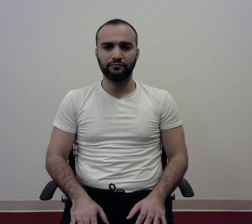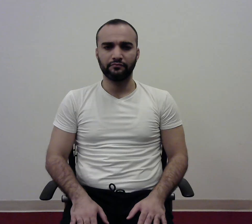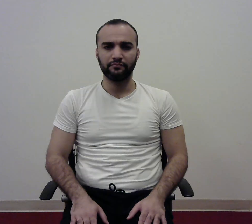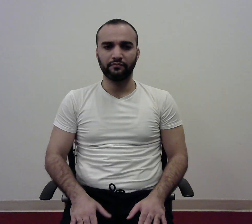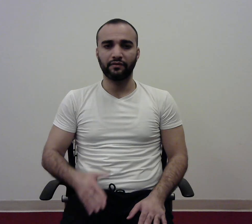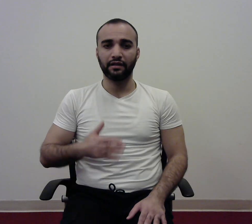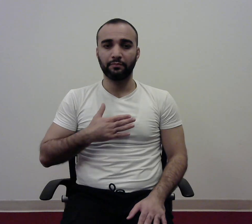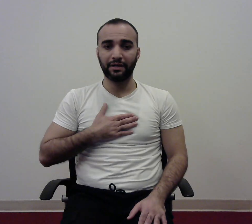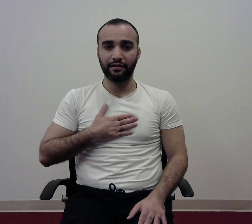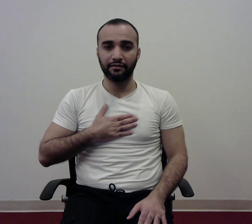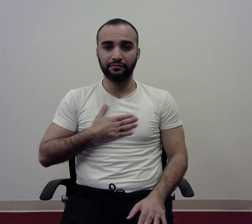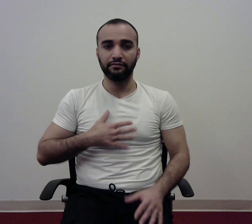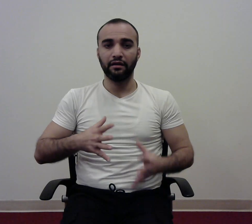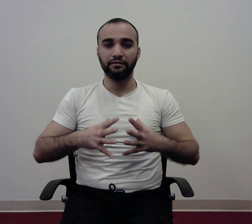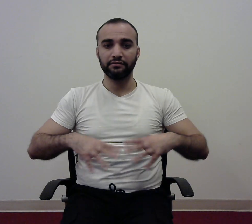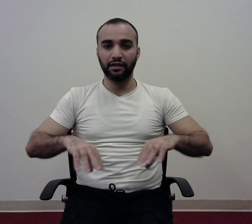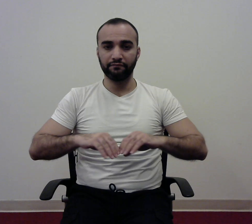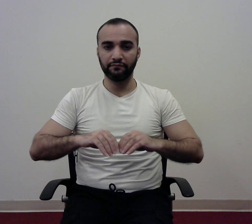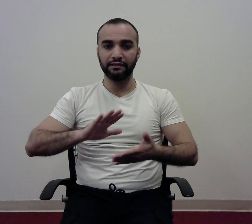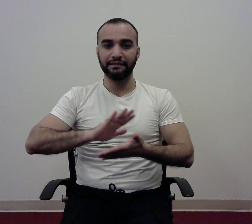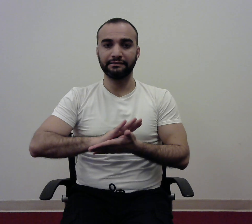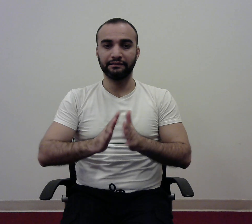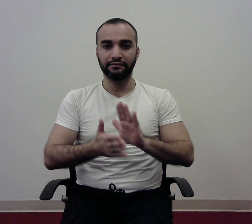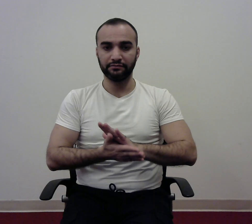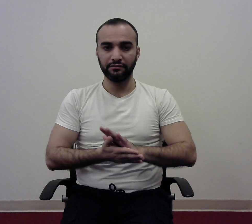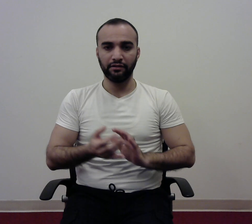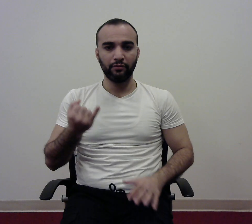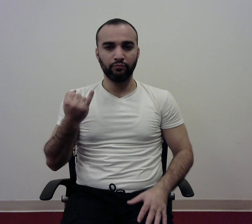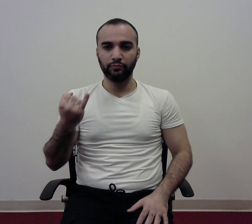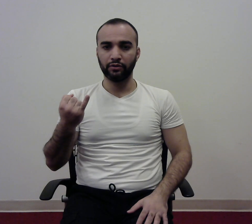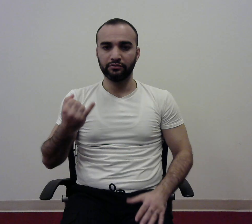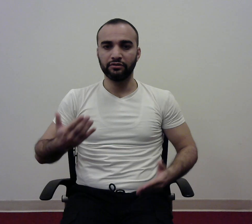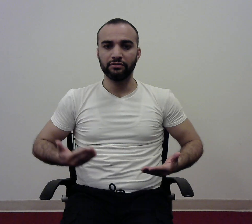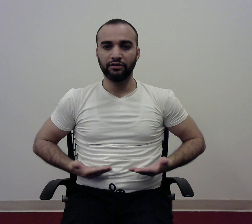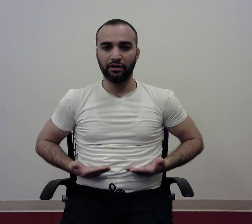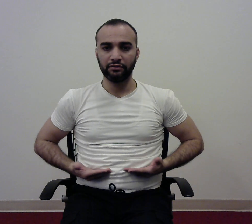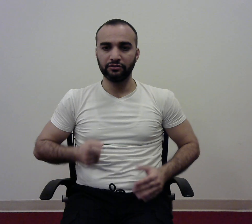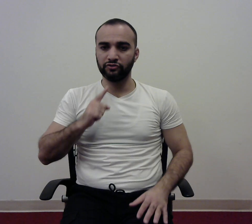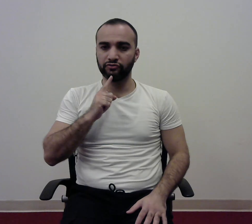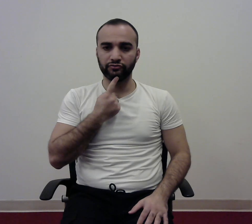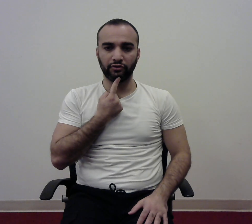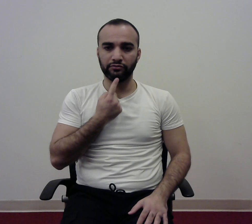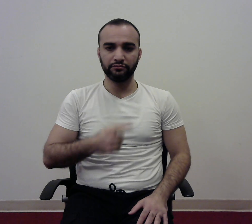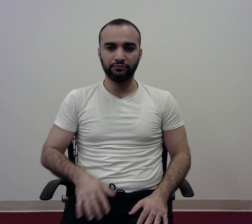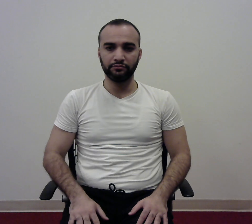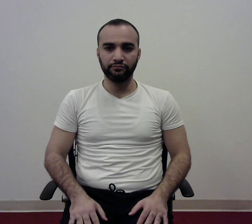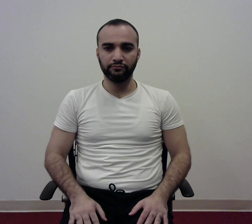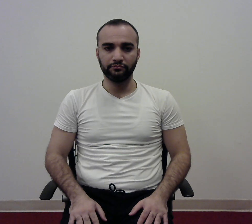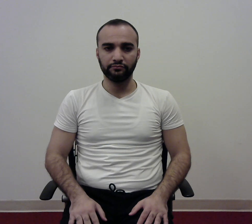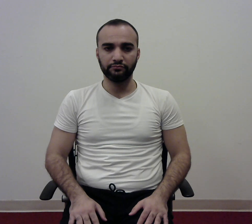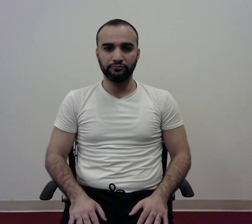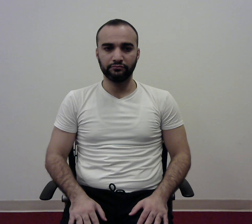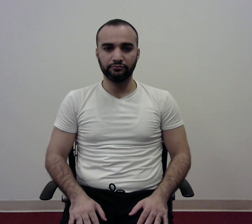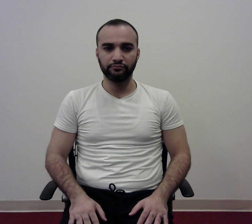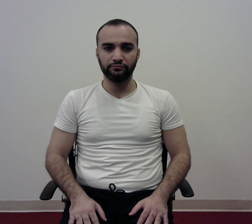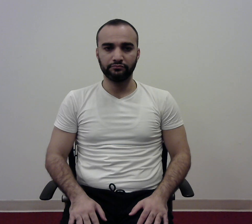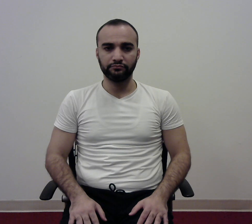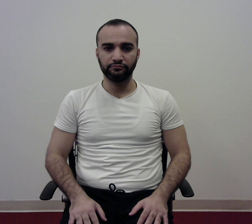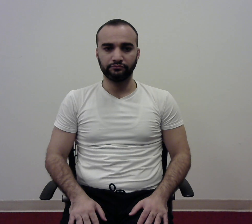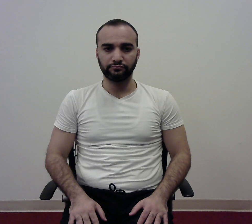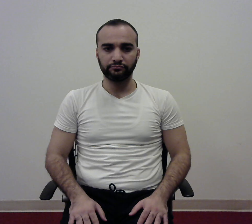Mənim ailəmin vəziyyəti yaxşı deyil, yaşamaq çətindir